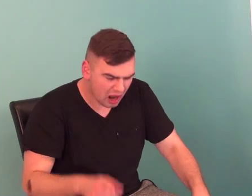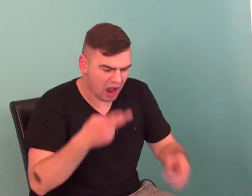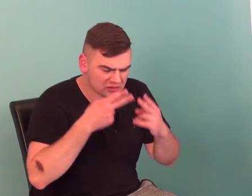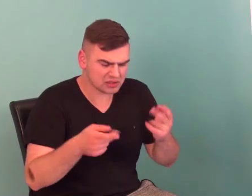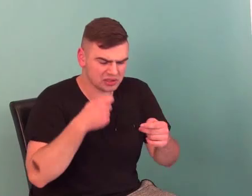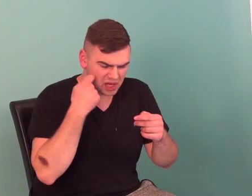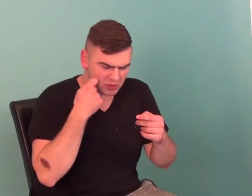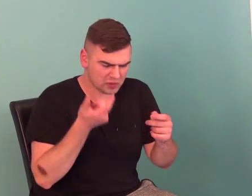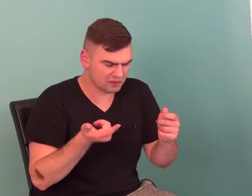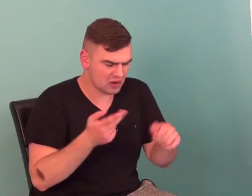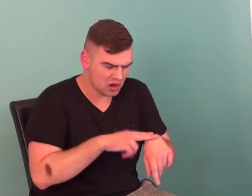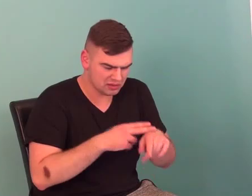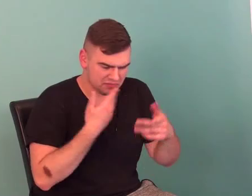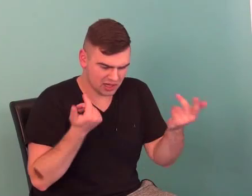Odwiedziny dziadków - nie ma podanej godziny.